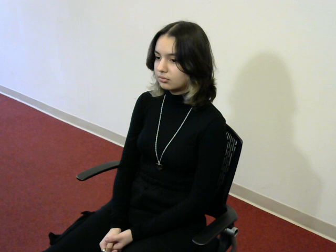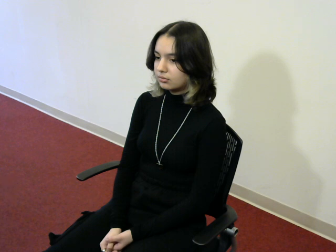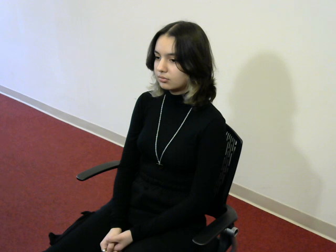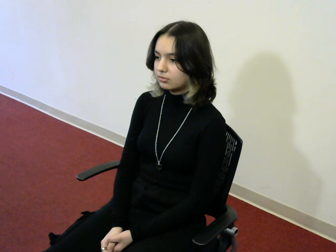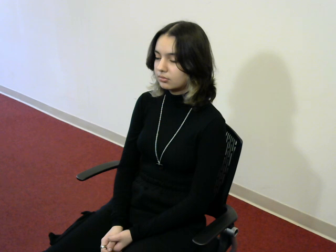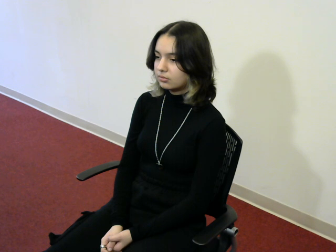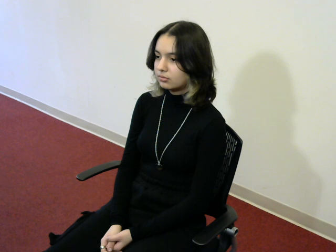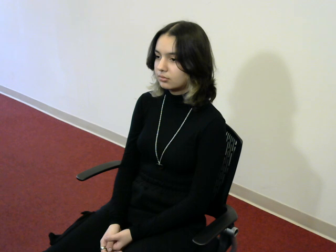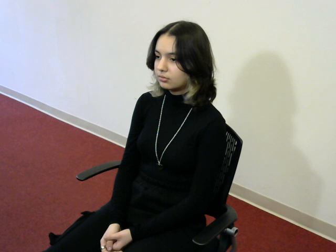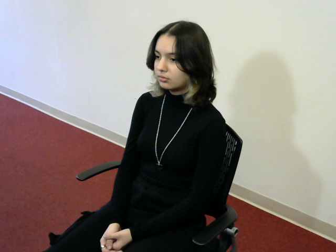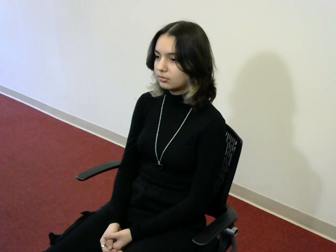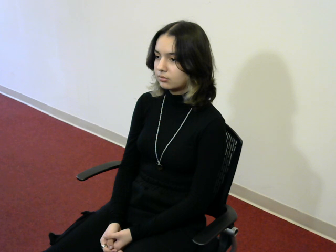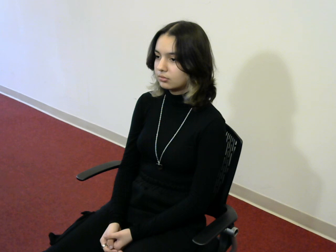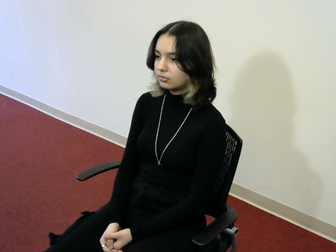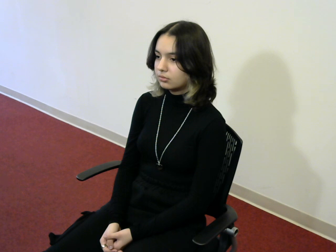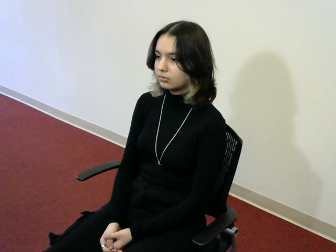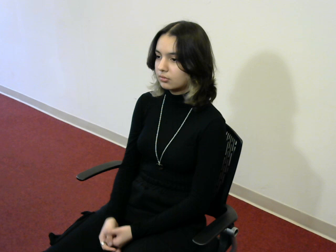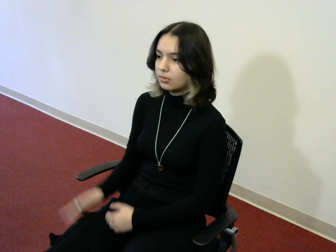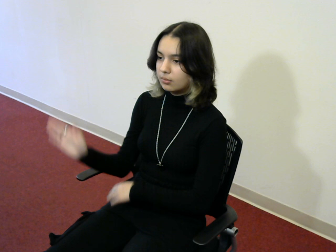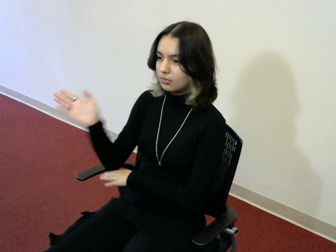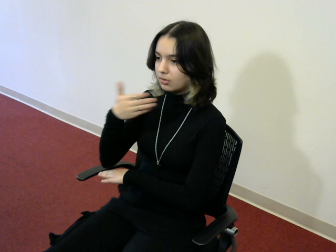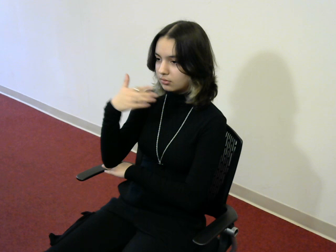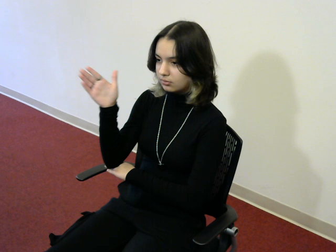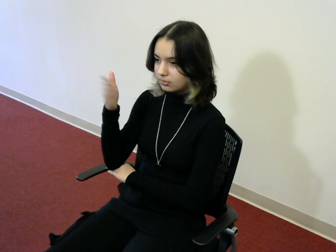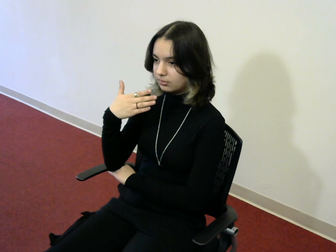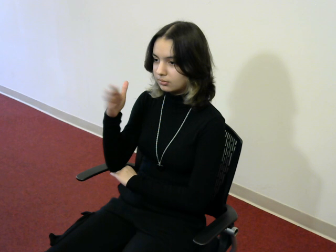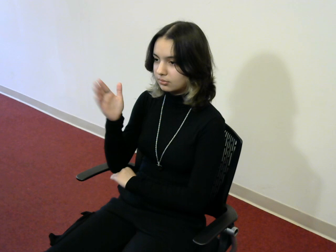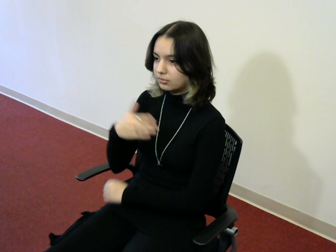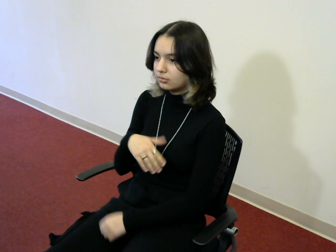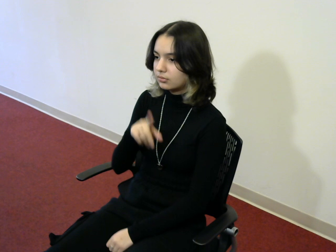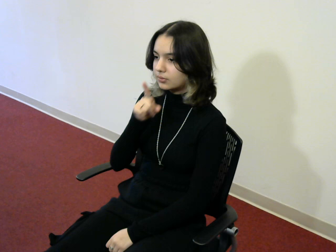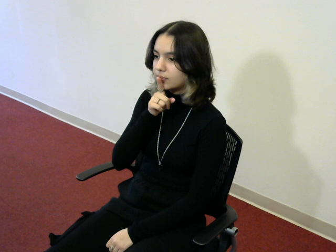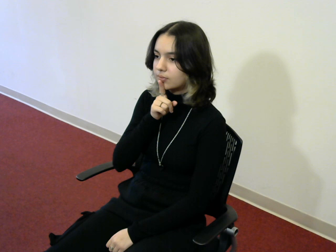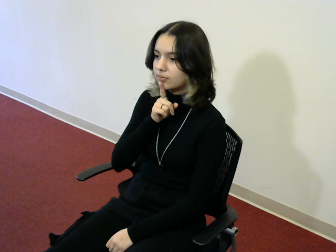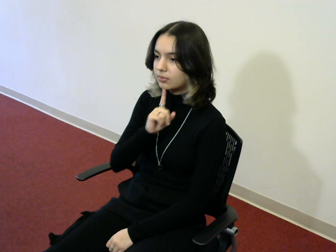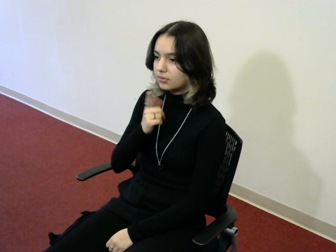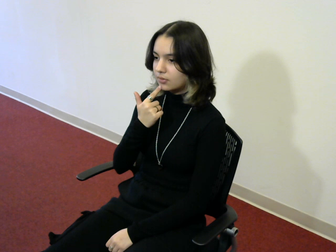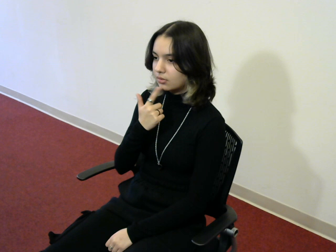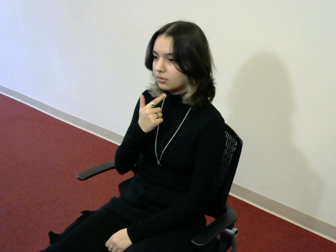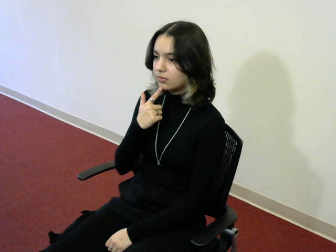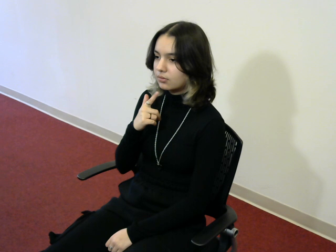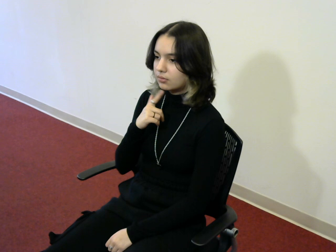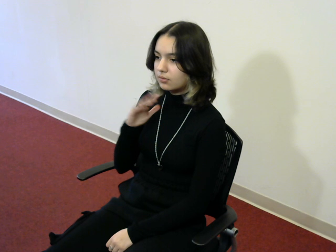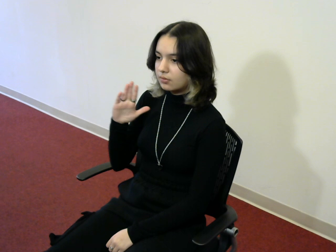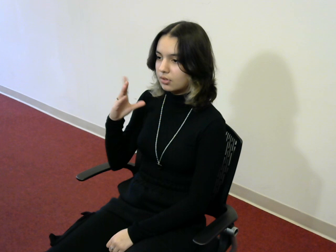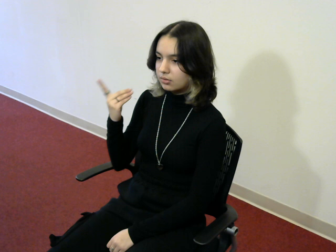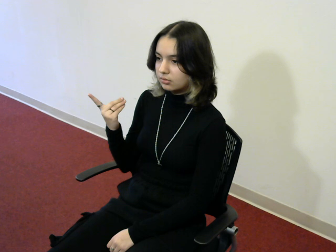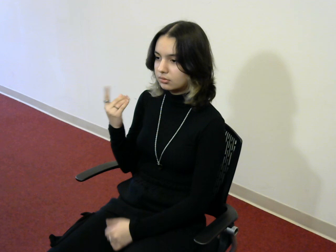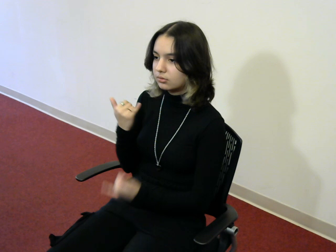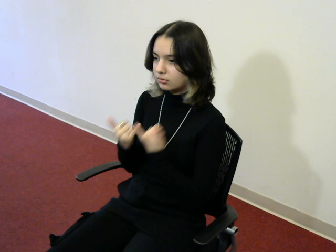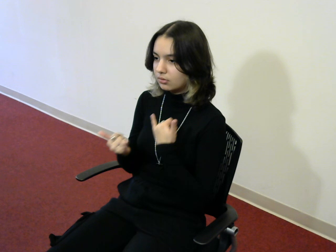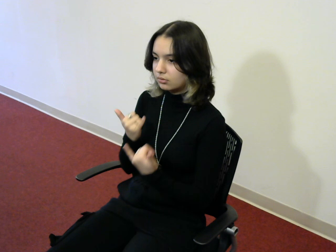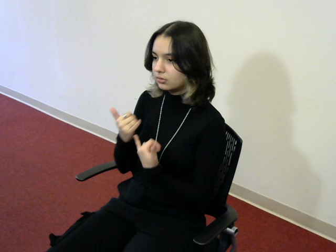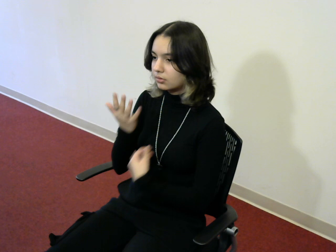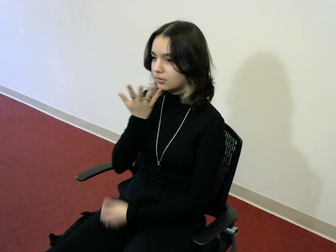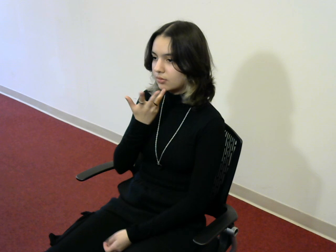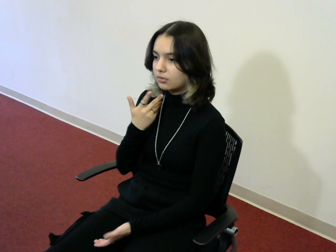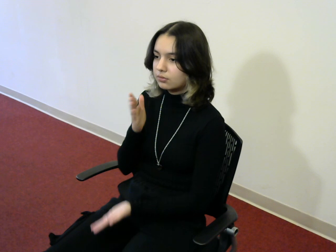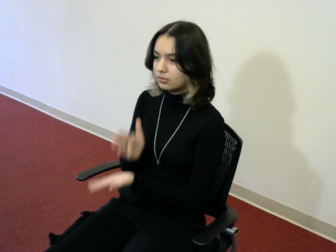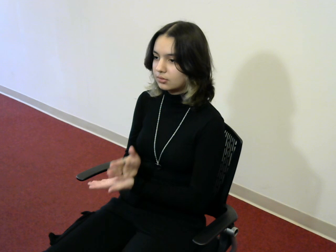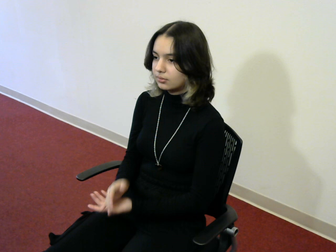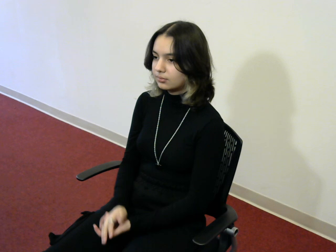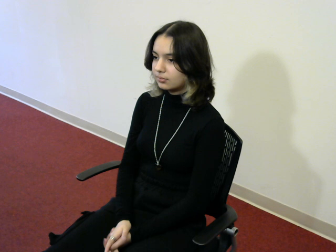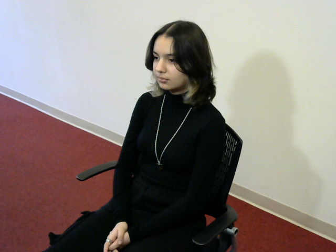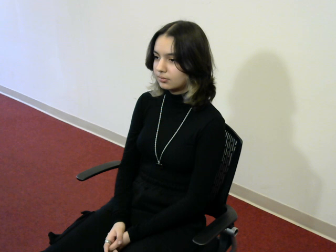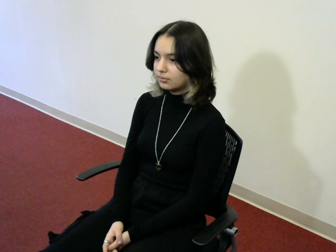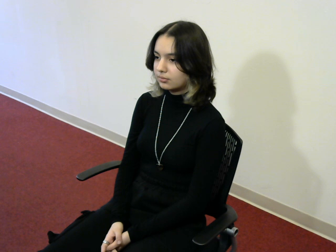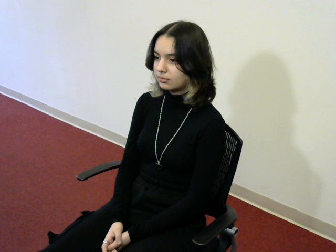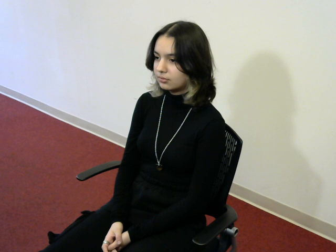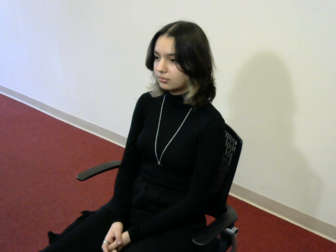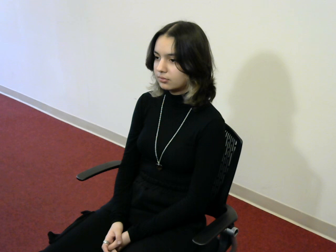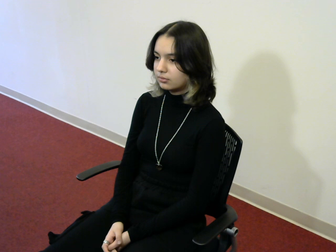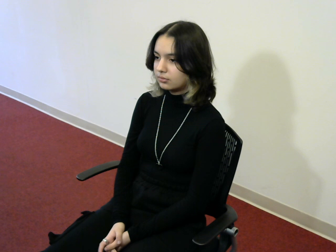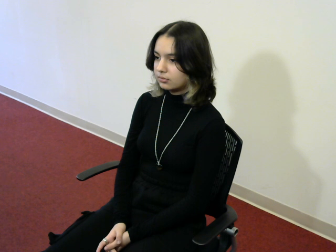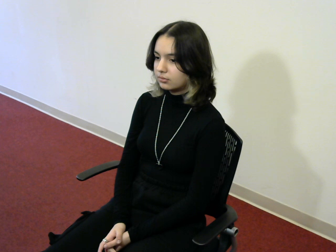Bayrağımızda mavi, qırmızı və yaşıl rənglər var